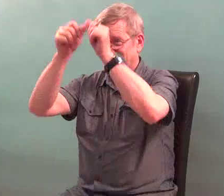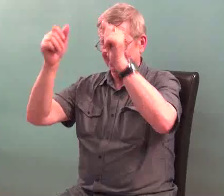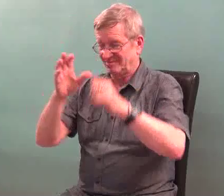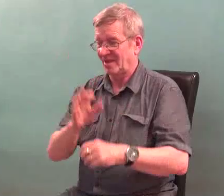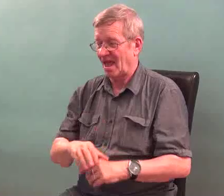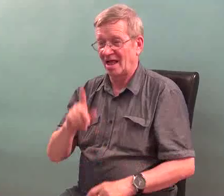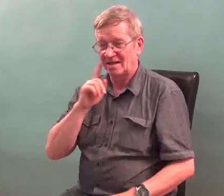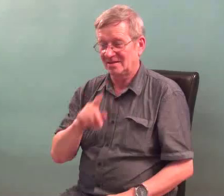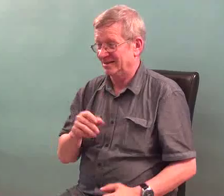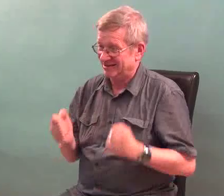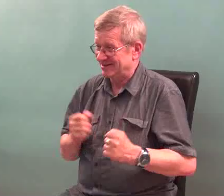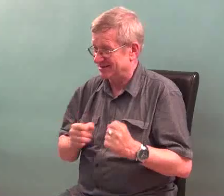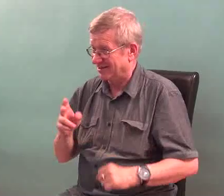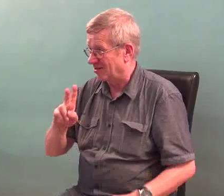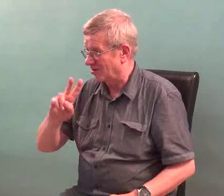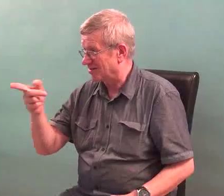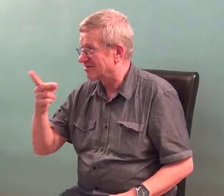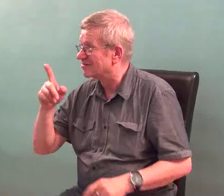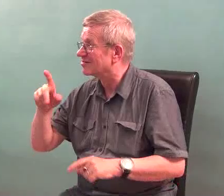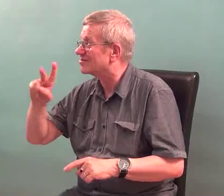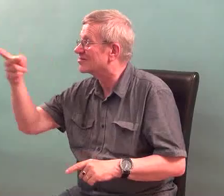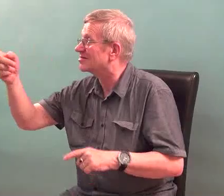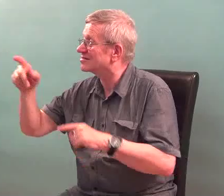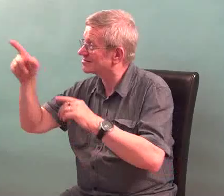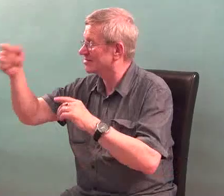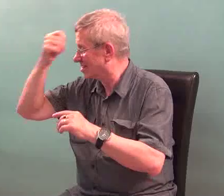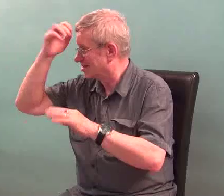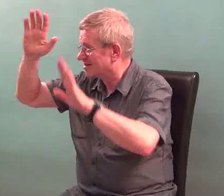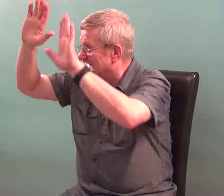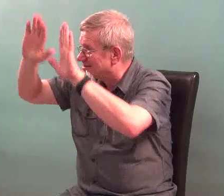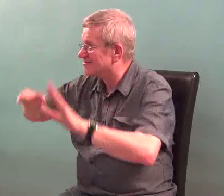A chłopak biegnie i widzi następne okno.